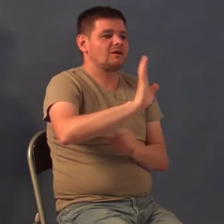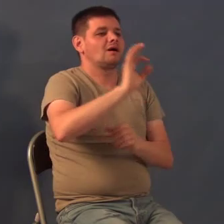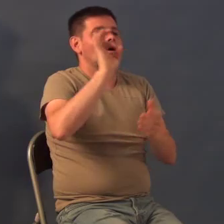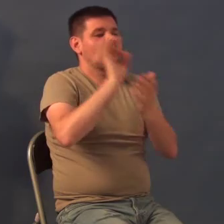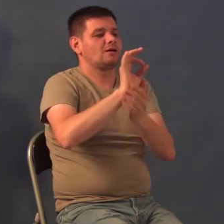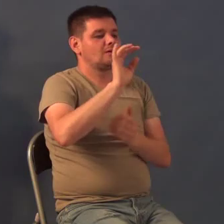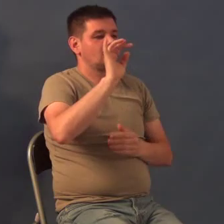Akurat...